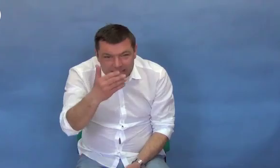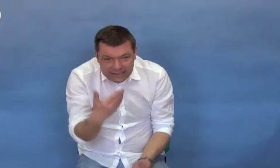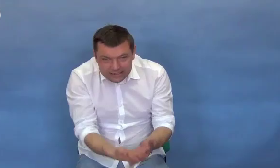Dlaczego?